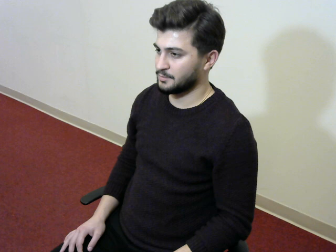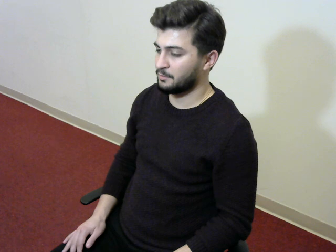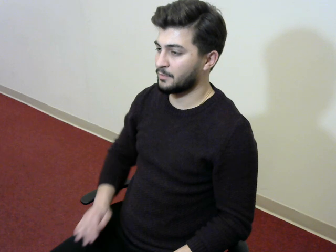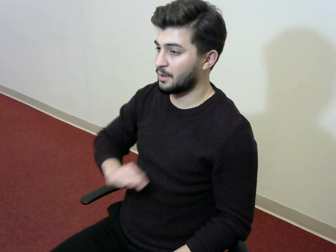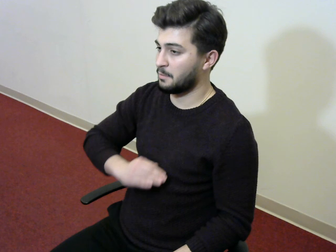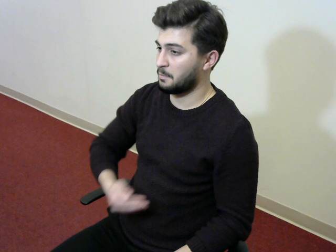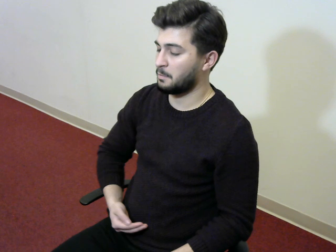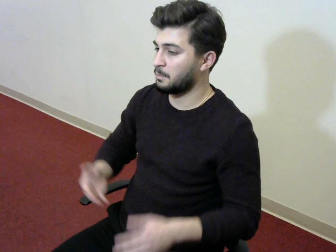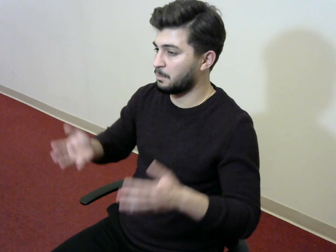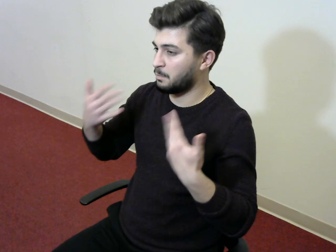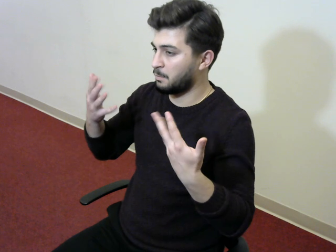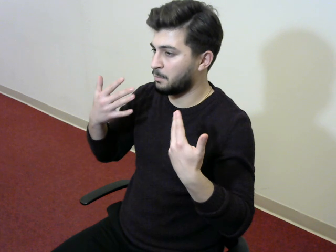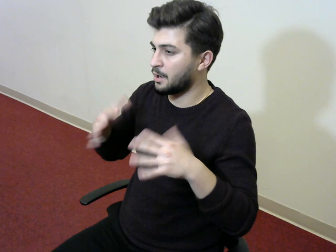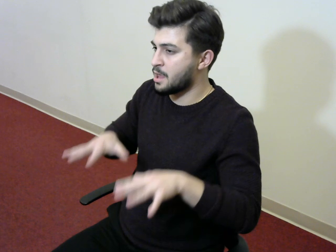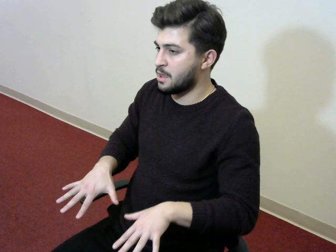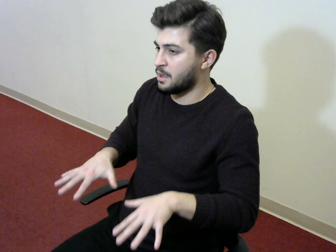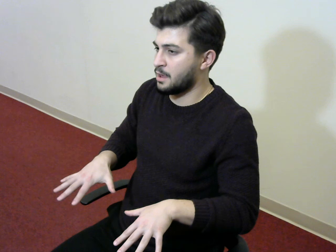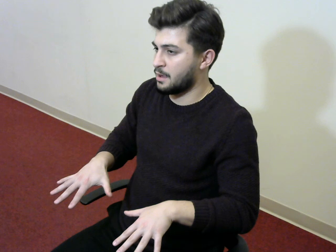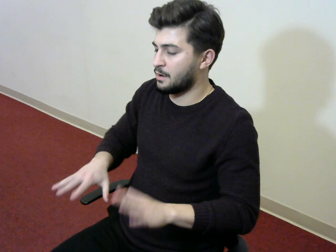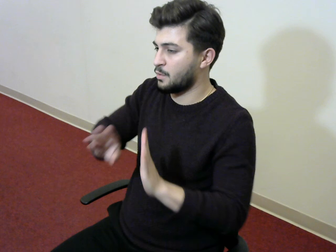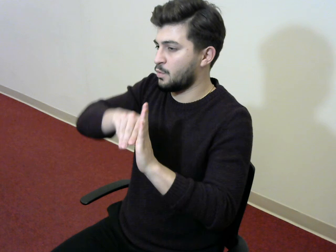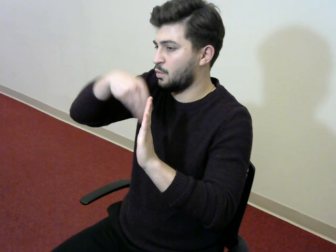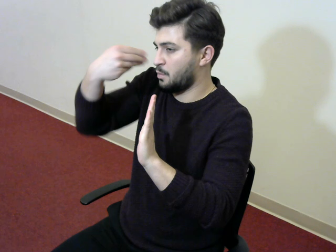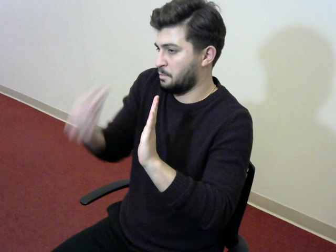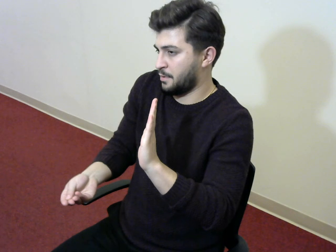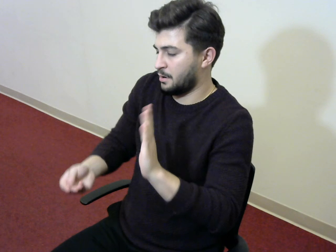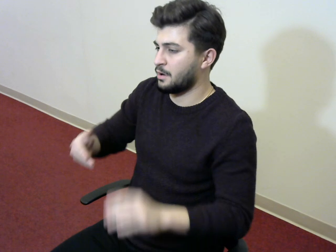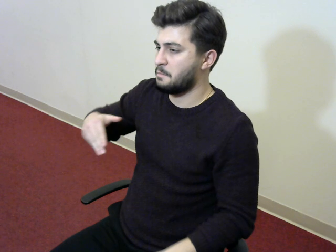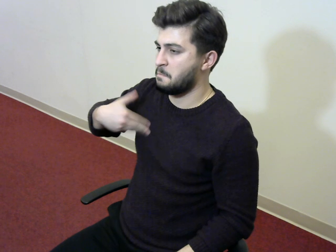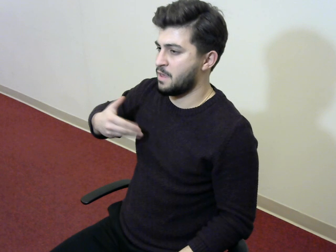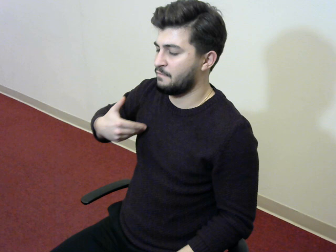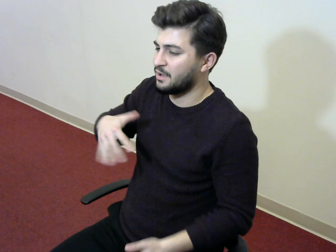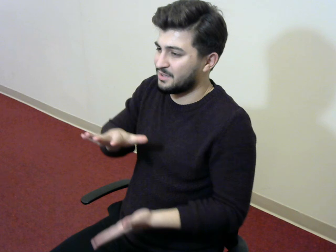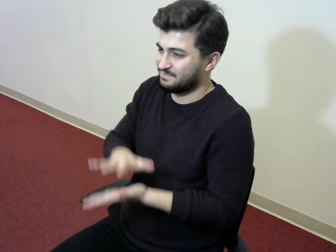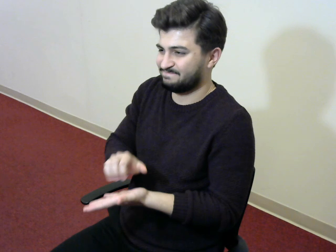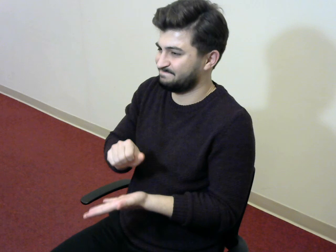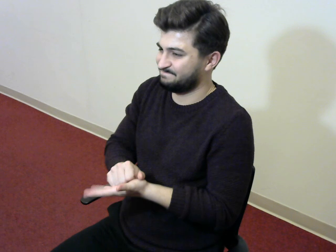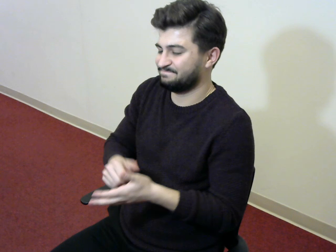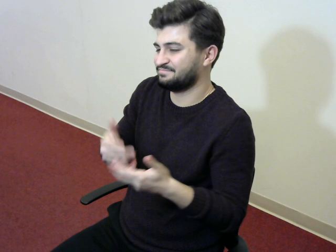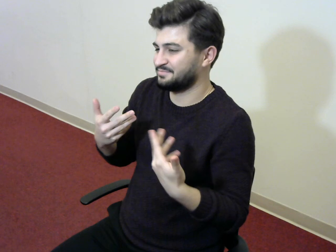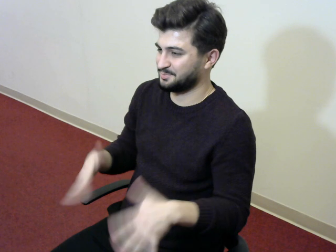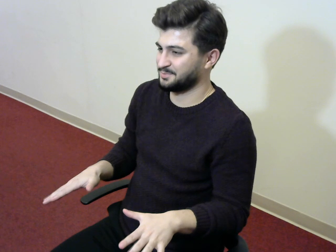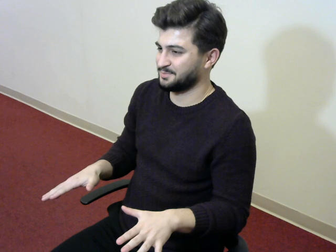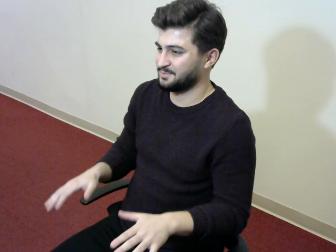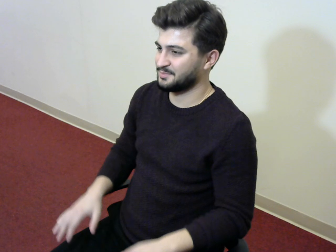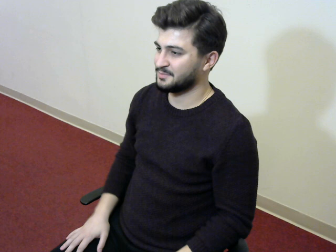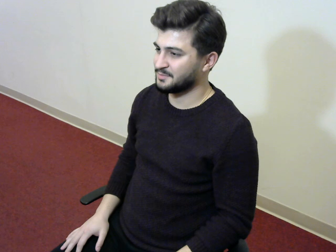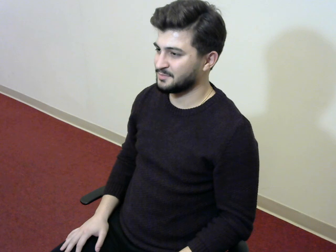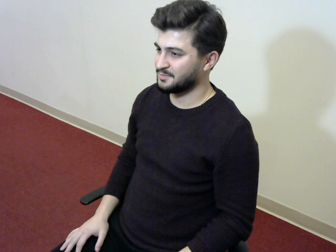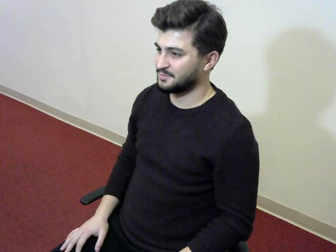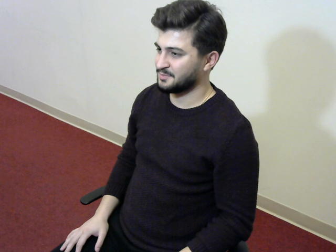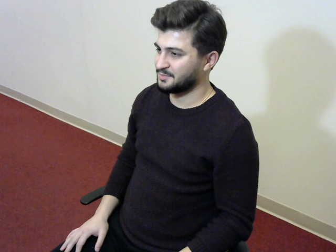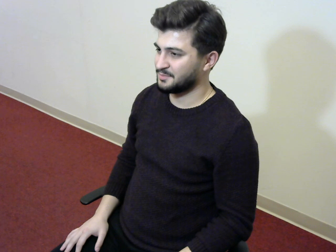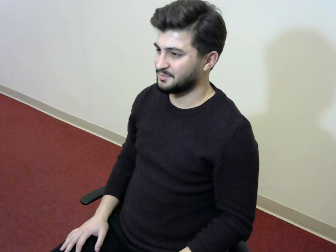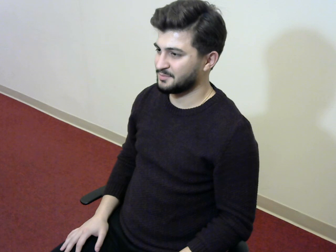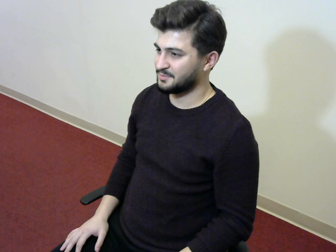Bağda yerə düşən meyvələr xarab olmuşdu